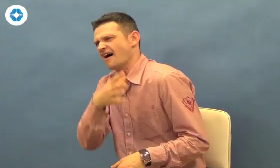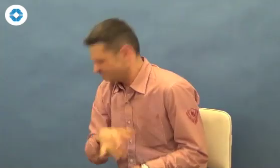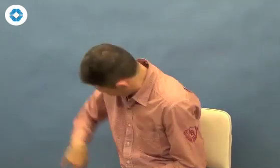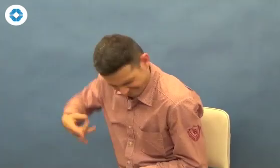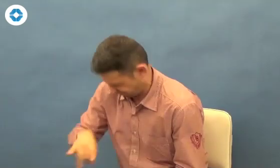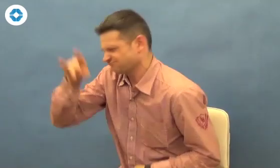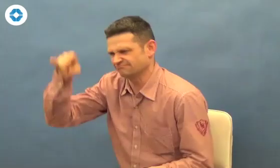Jeleń nadal galopuje.